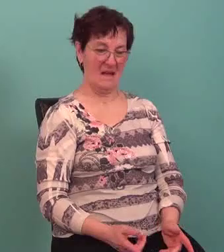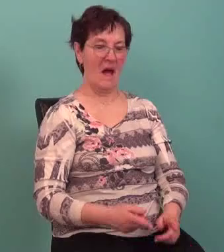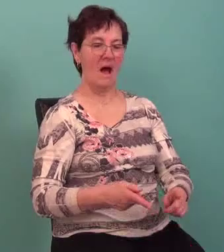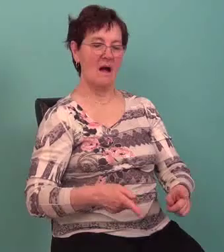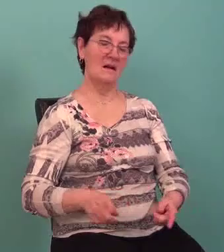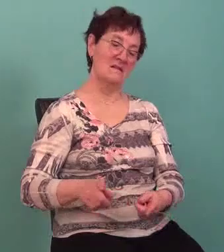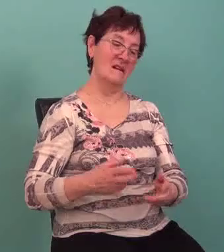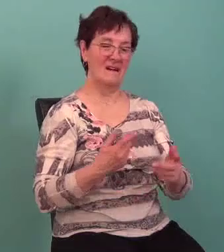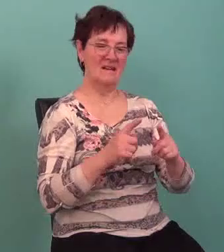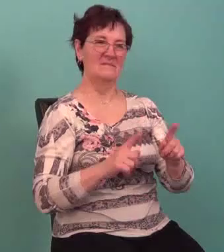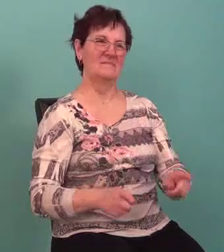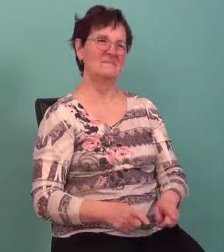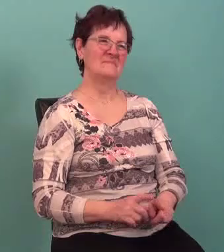Poślizgnąć się i upaść.